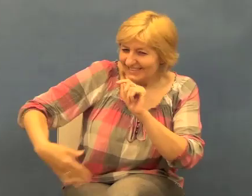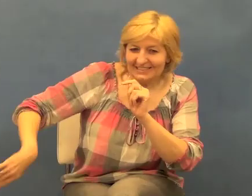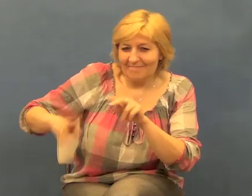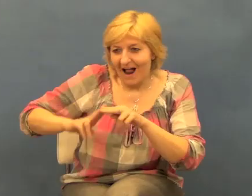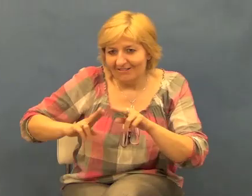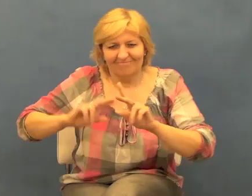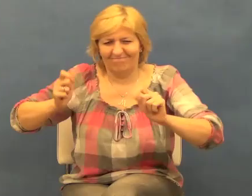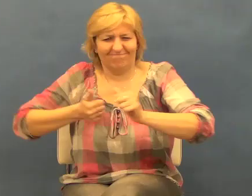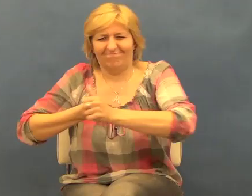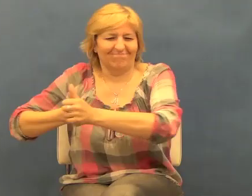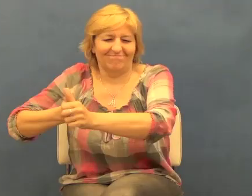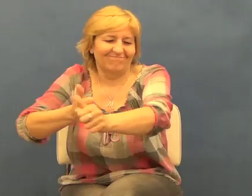Policjant zaczął ich ścigać.